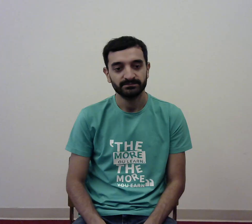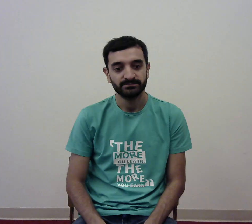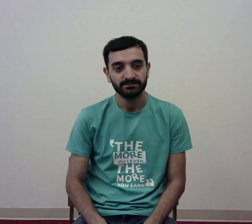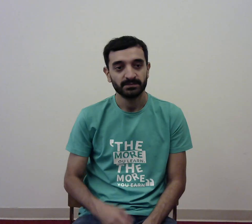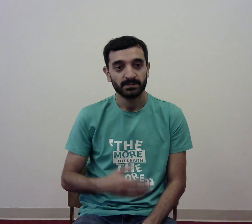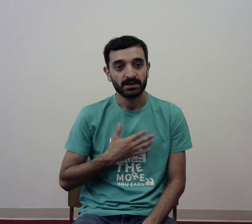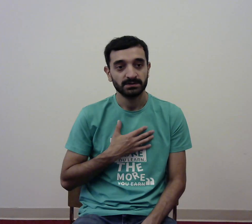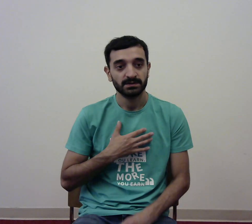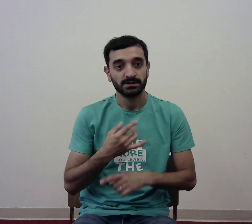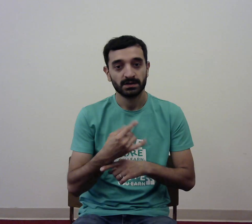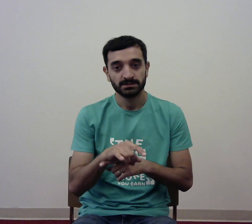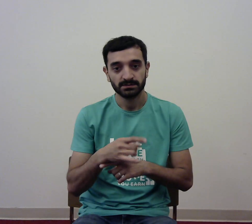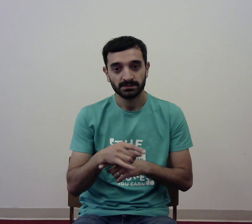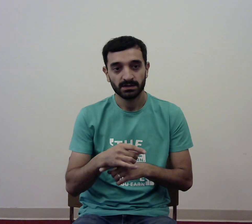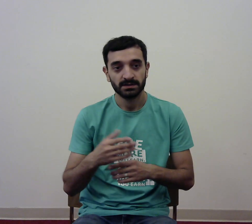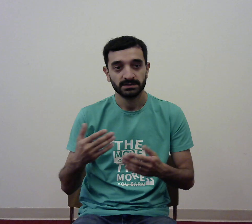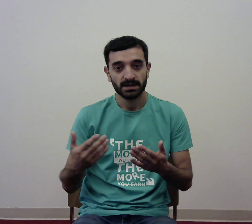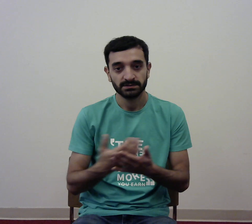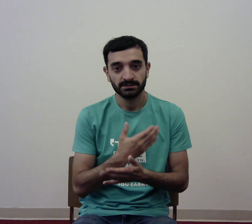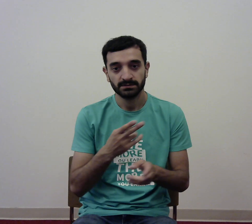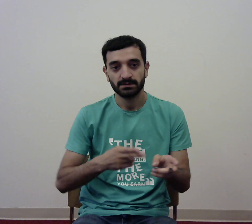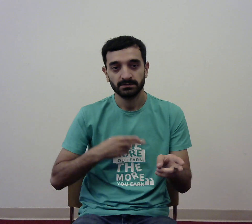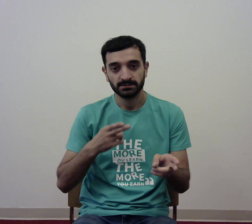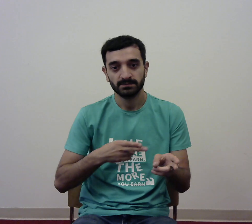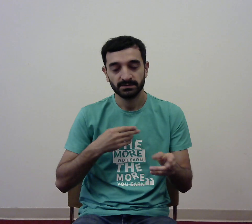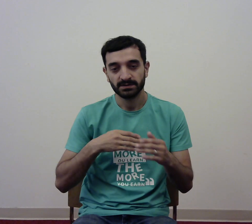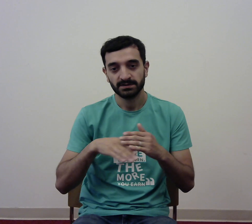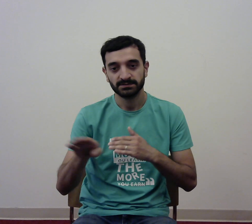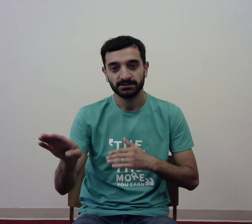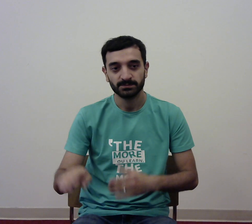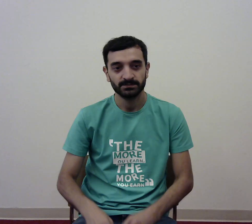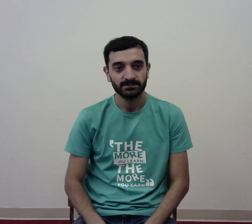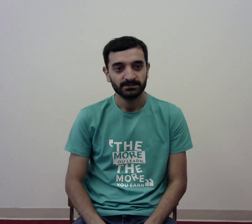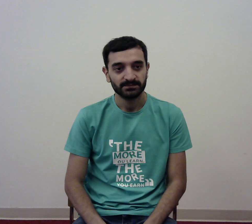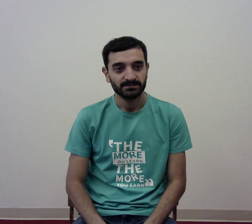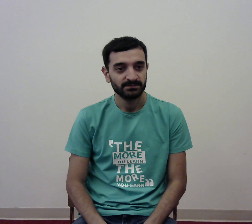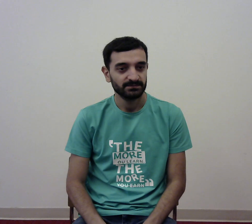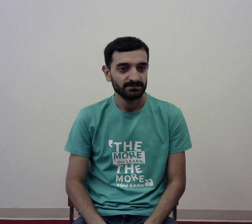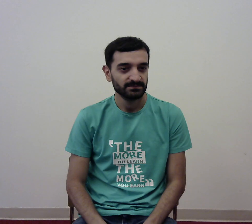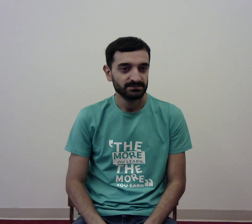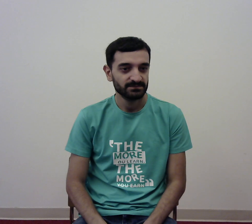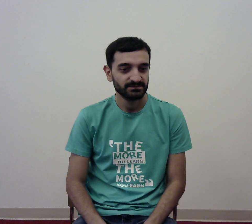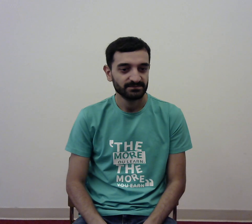Mən Gəncəyə yeni qatarla gedirəm